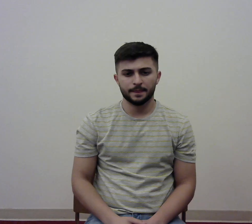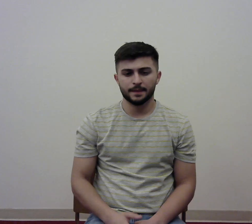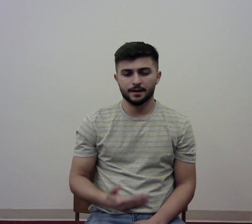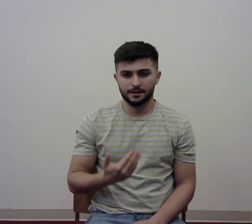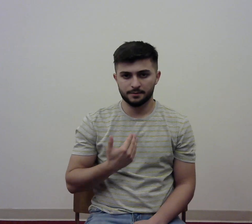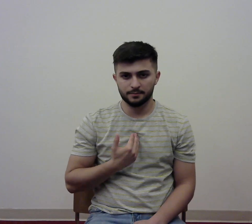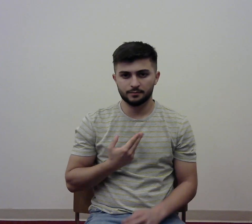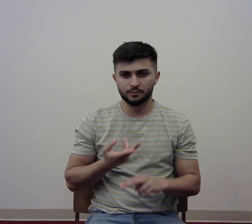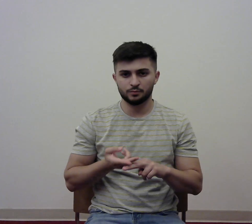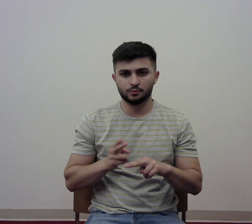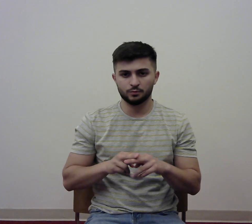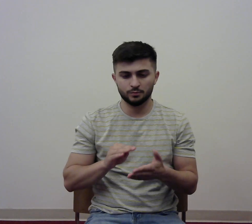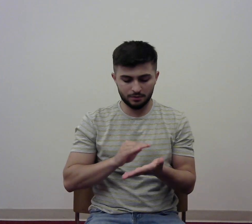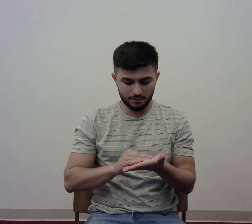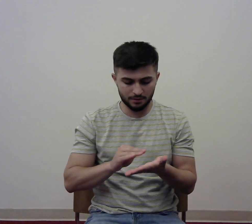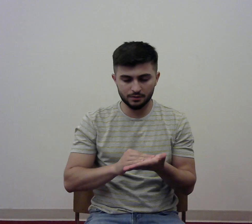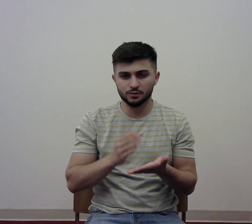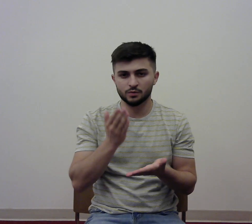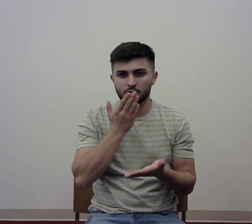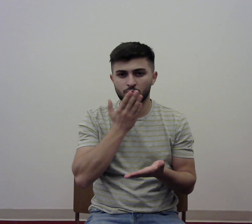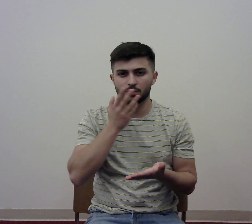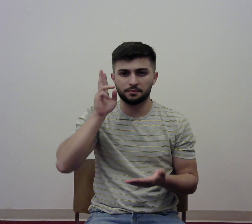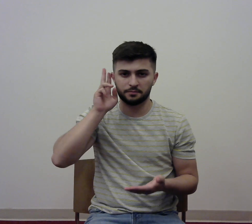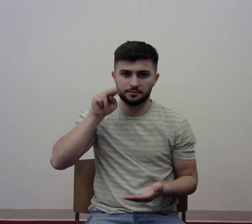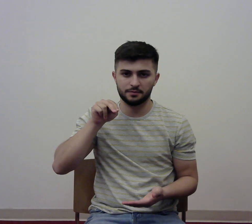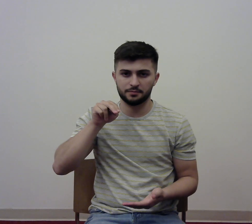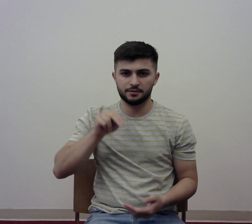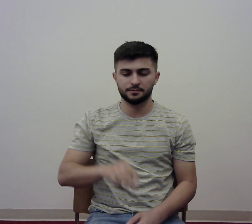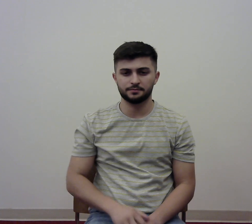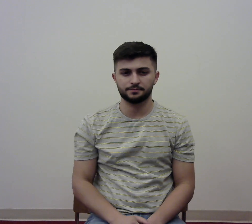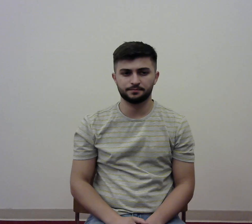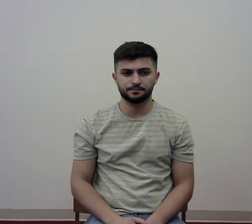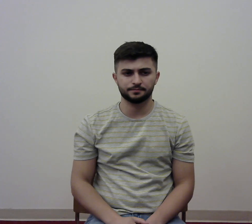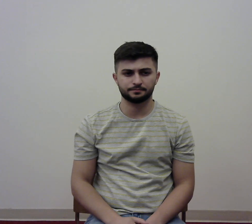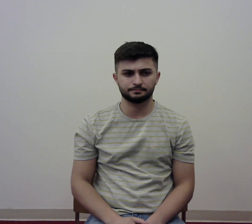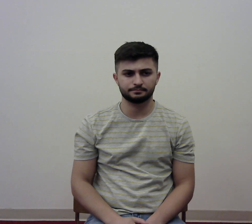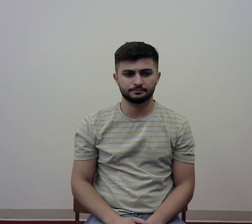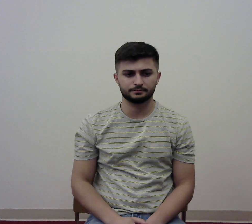Mən bu yazını oxuya bilmirəm